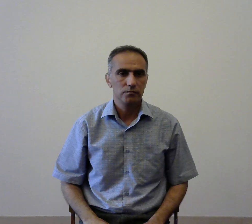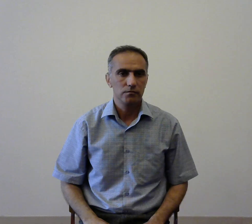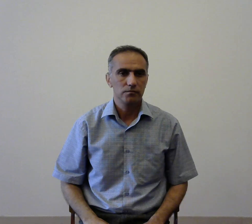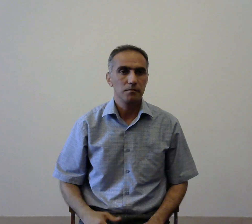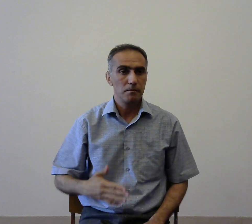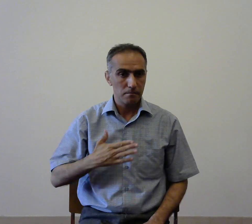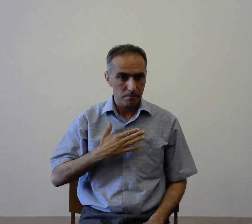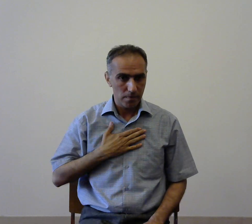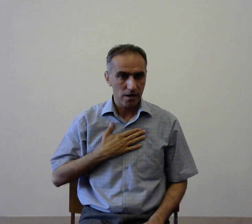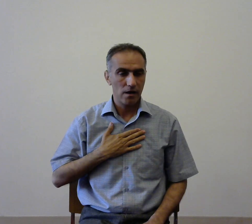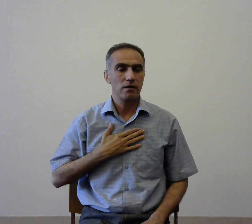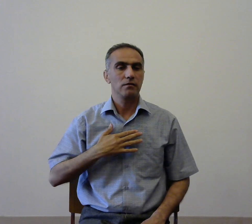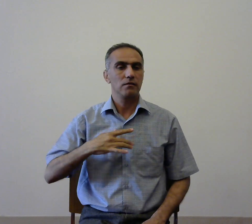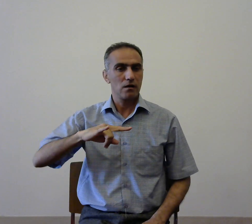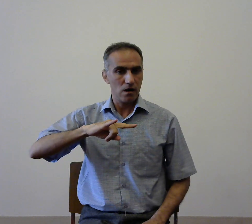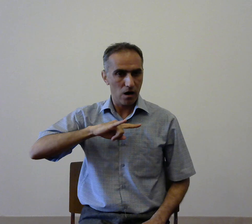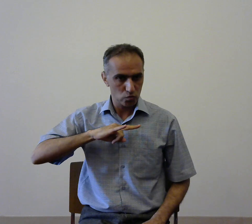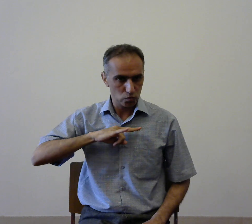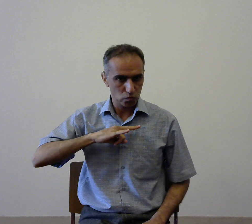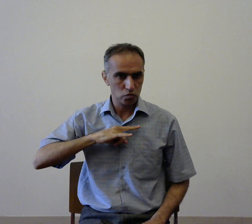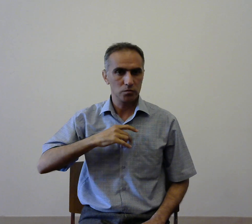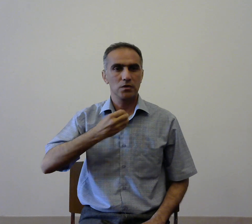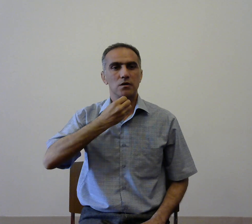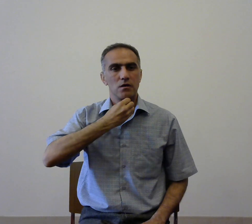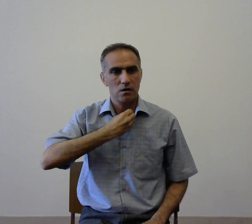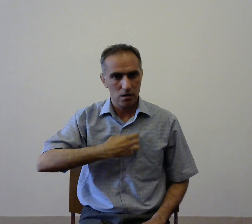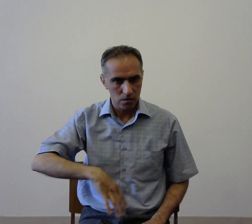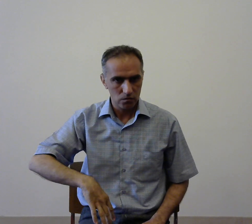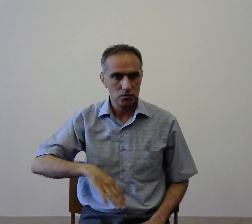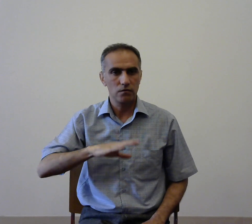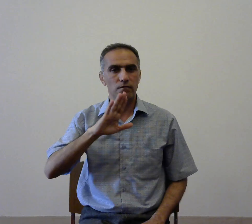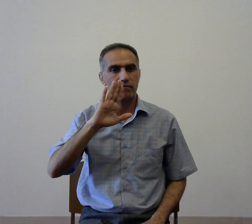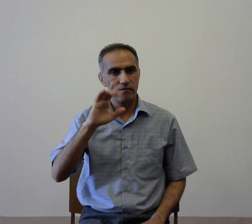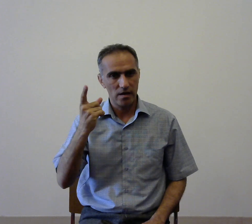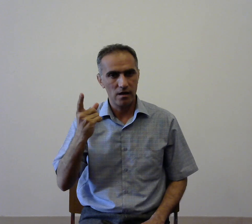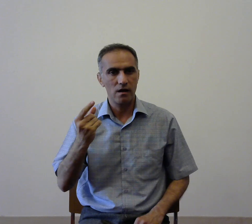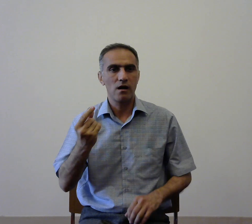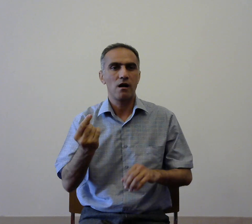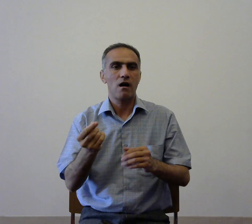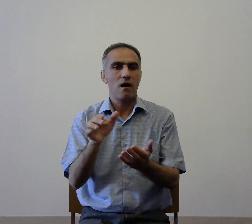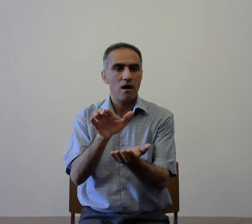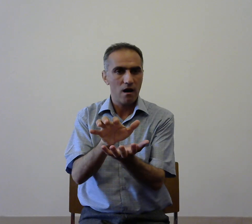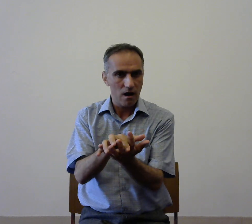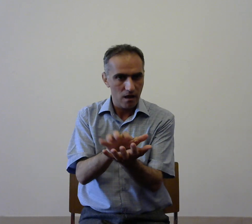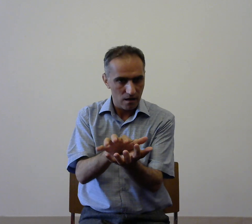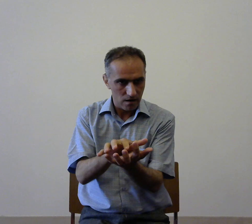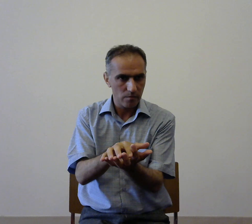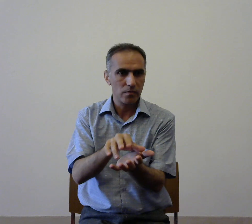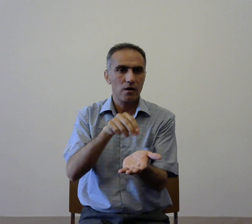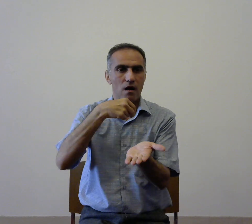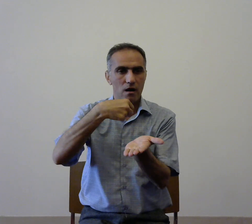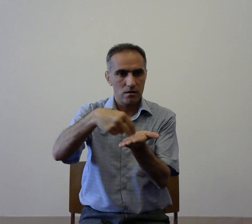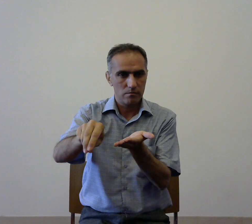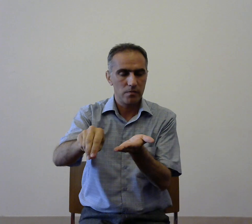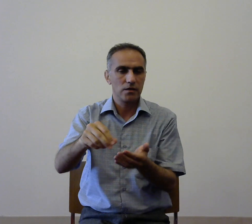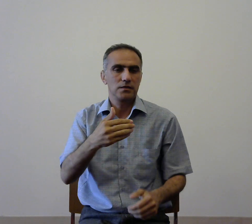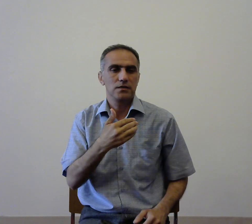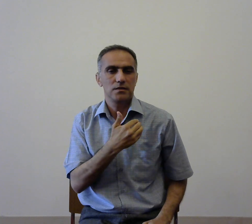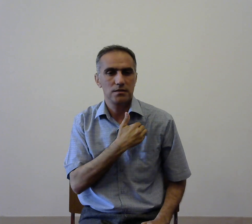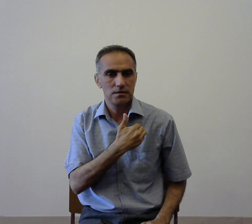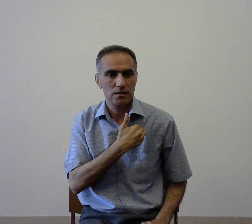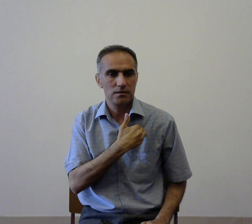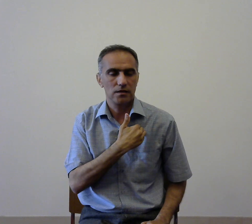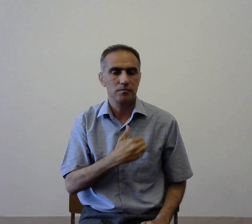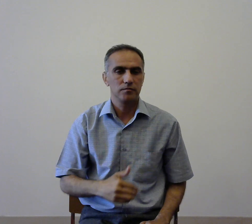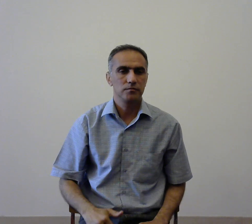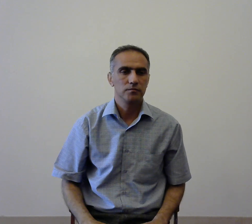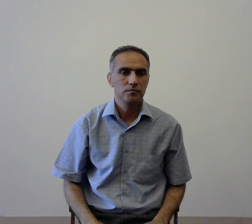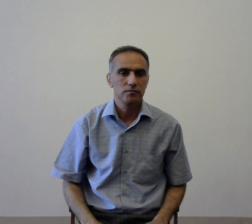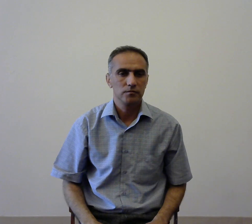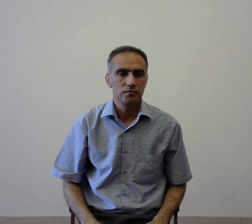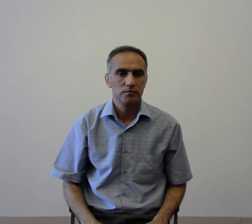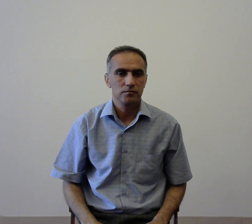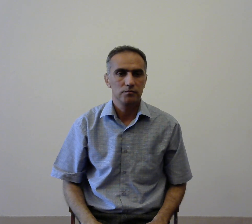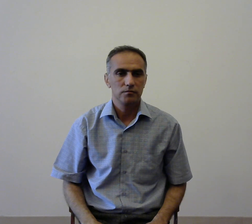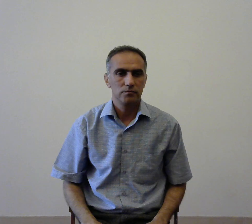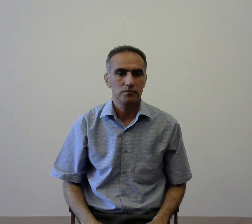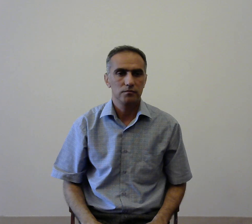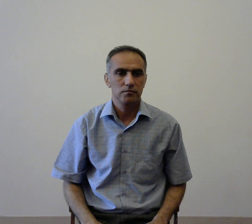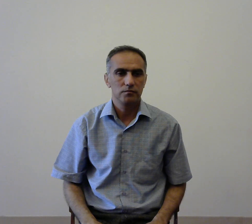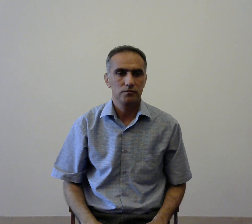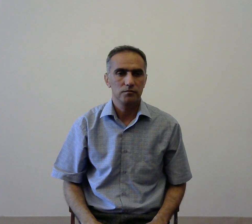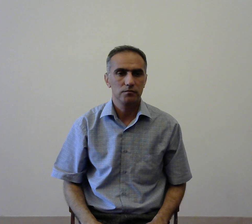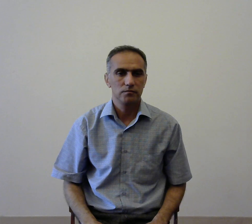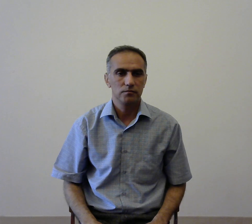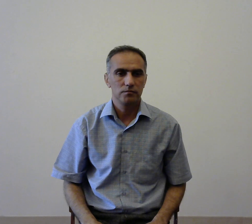Mən kostyum, qalstuk və ayaqqabı almaq istəyirəm